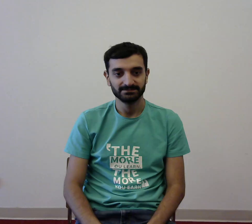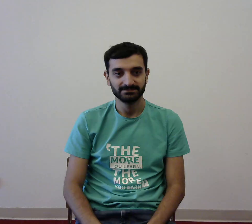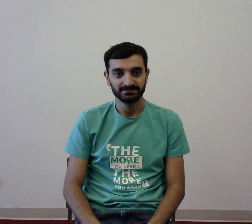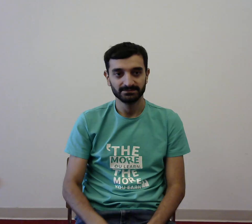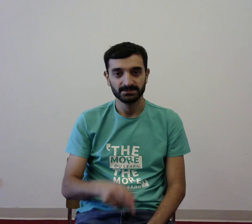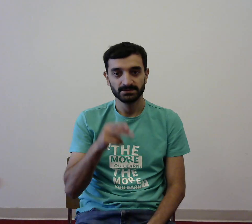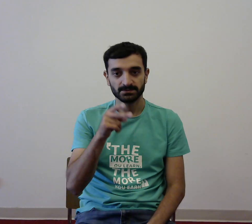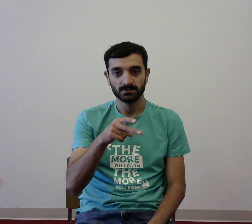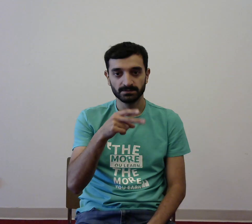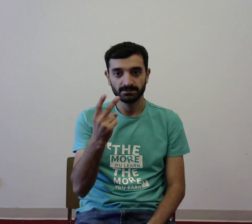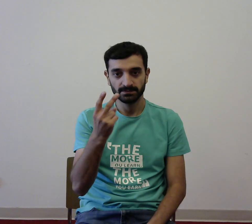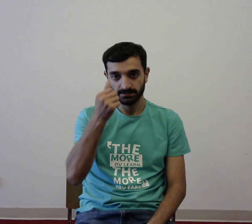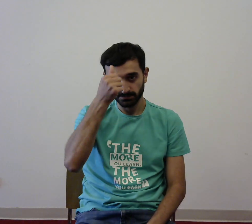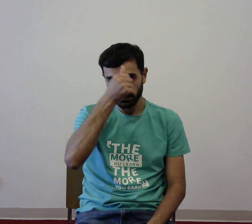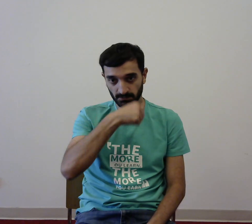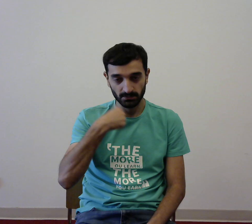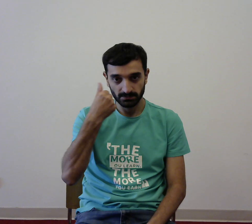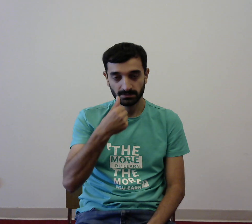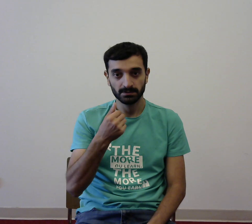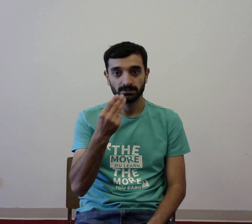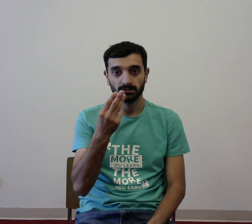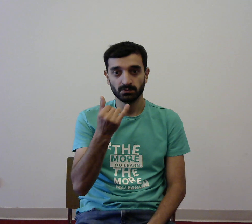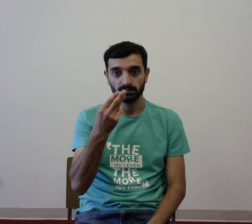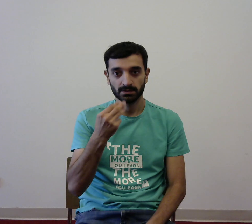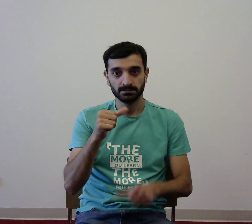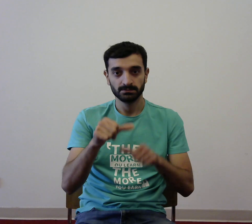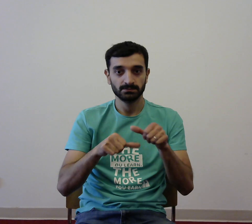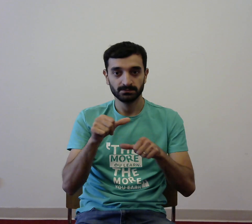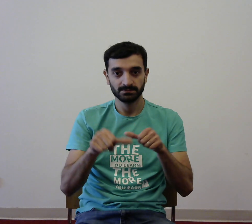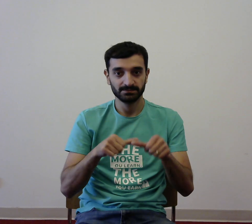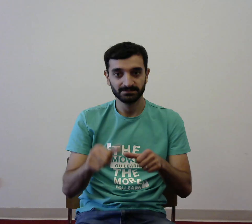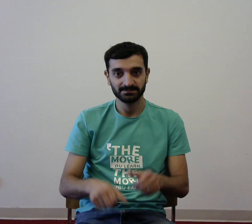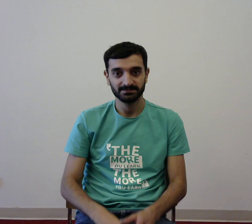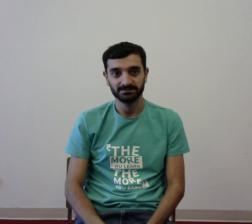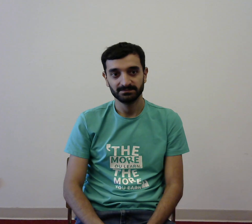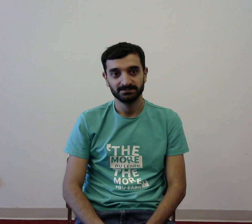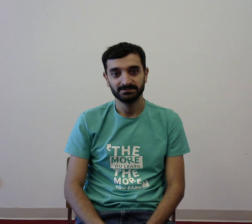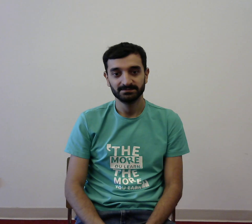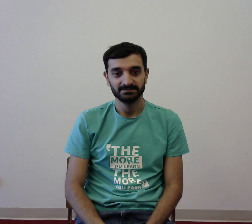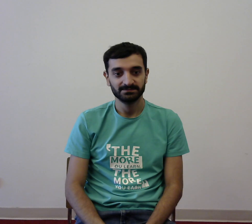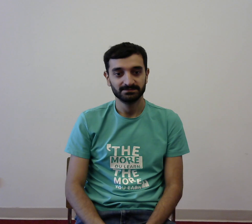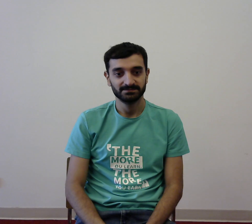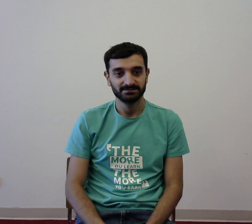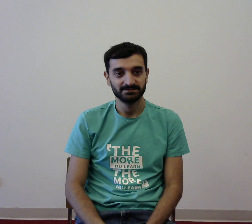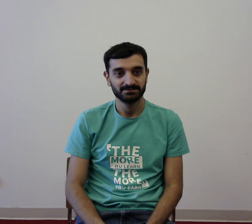2022-ci il Şuşa ilidir